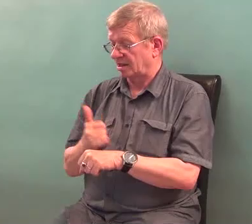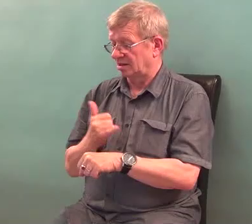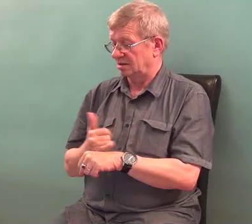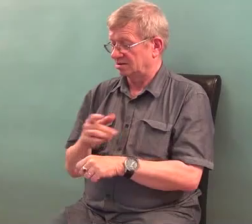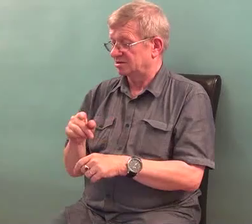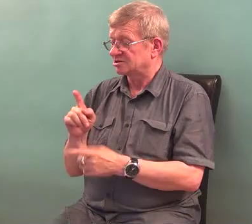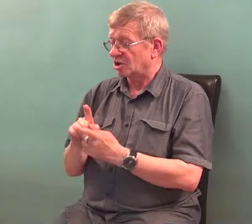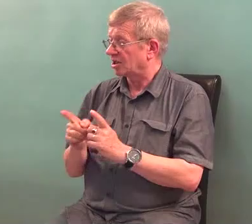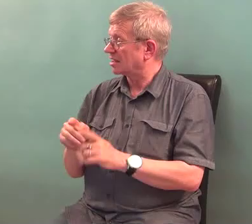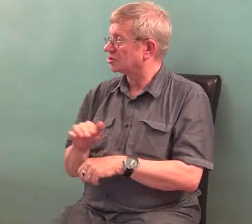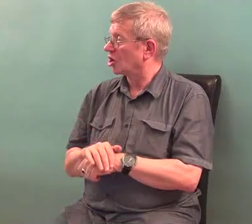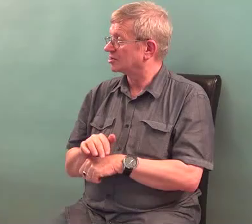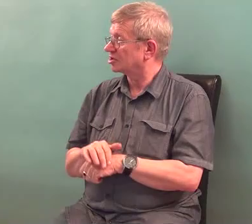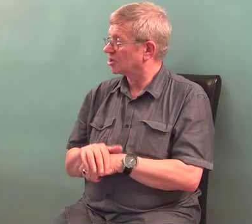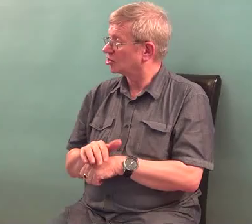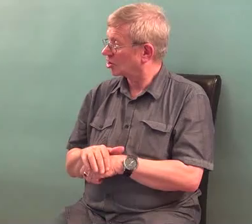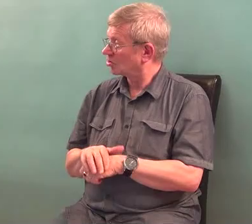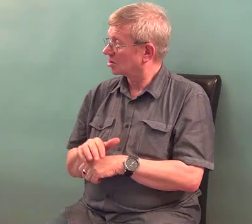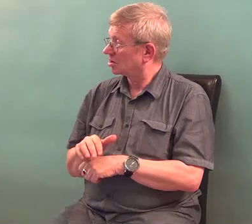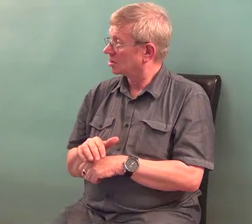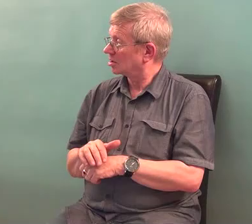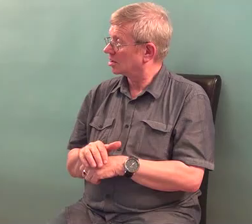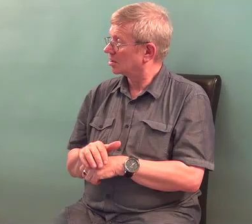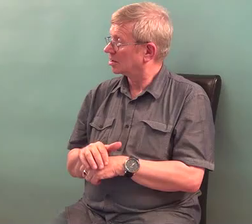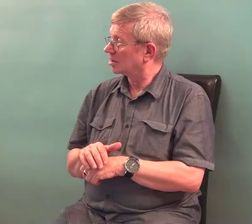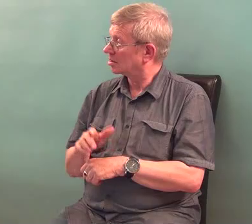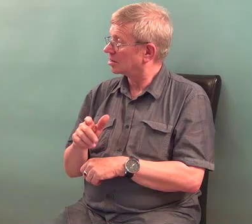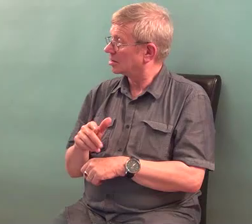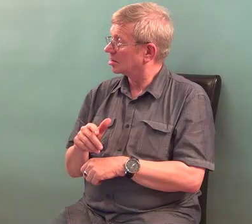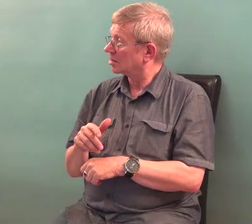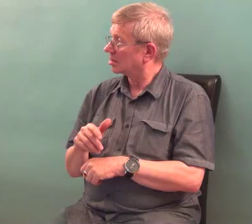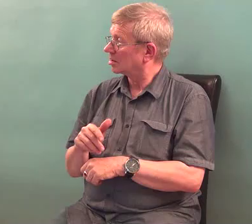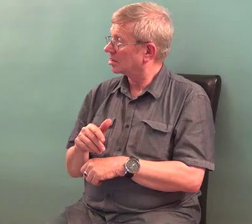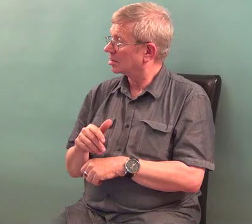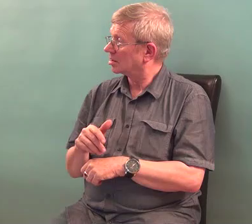Spotkanie z koleżanką.